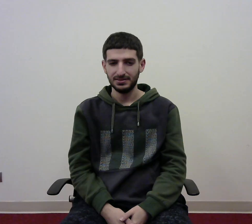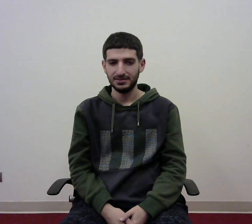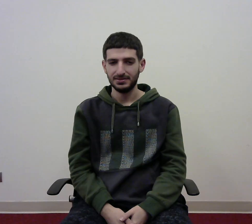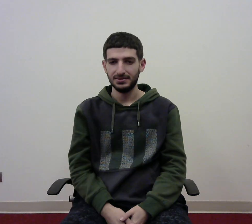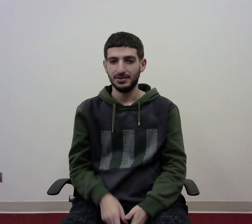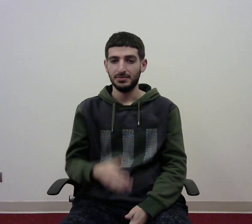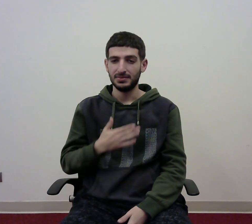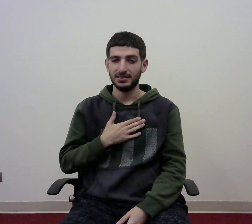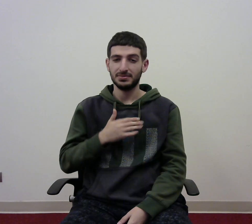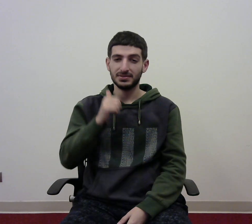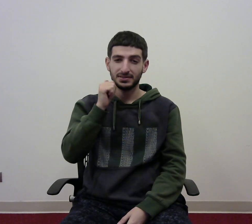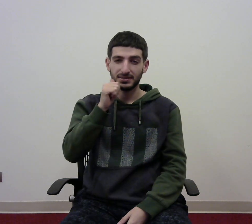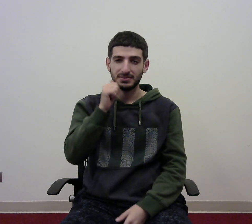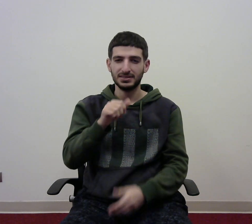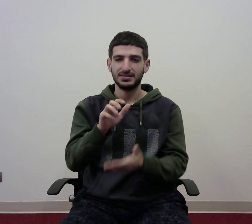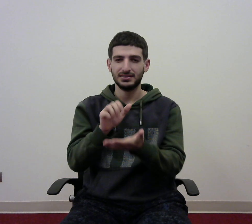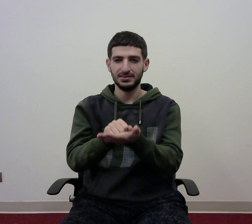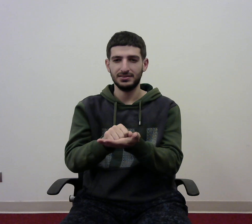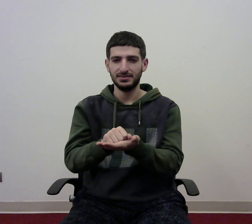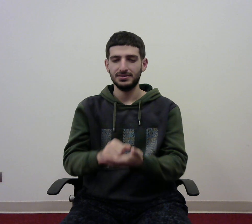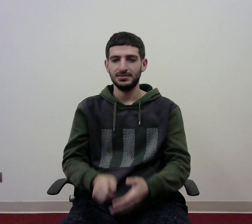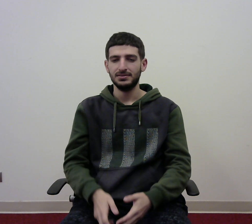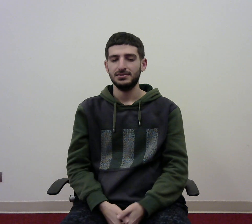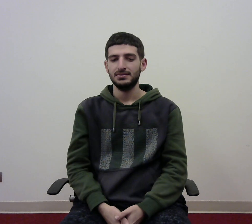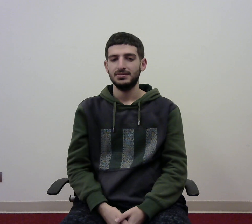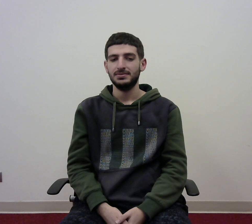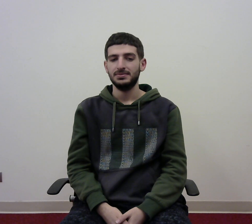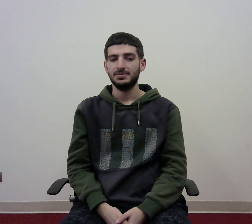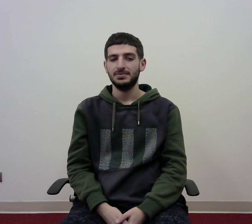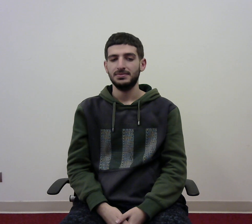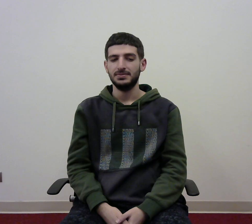Mən sabah məşğulam